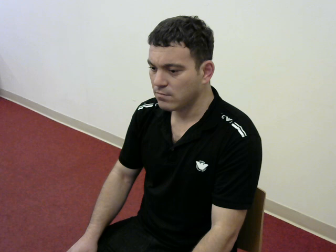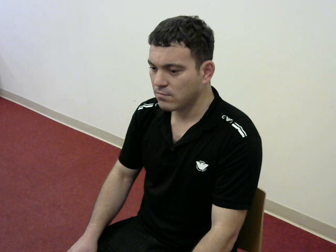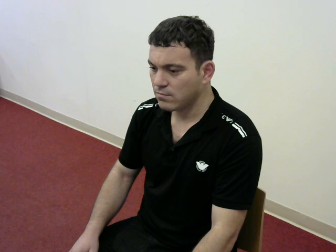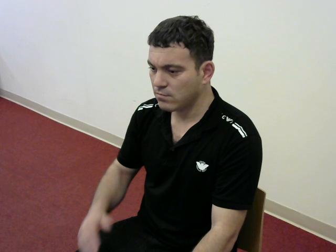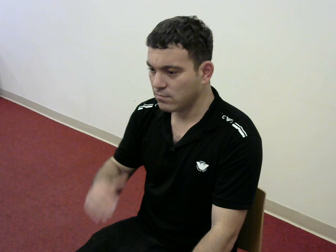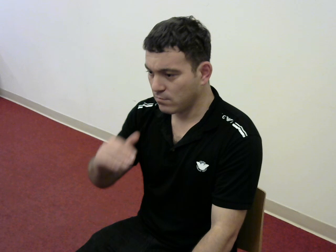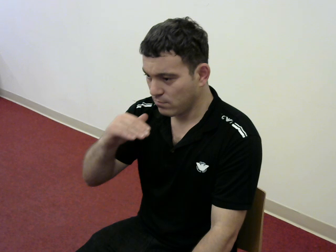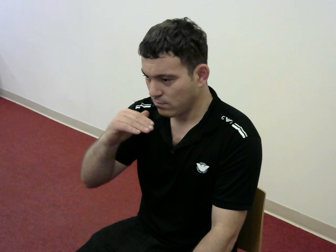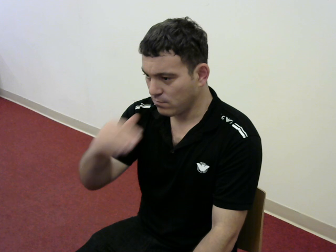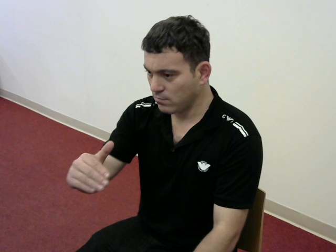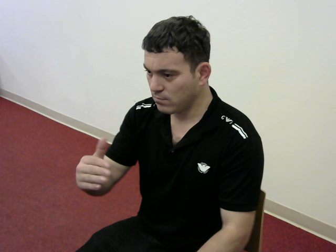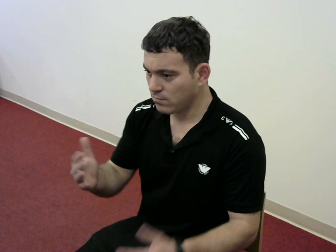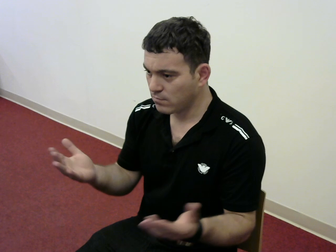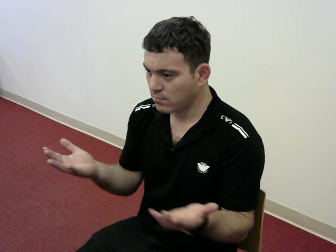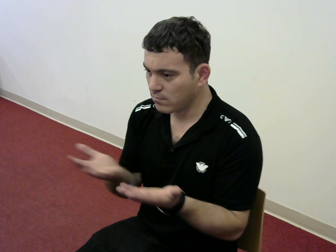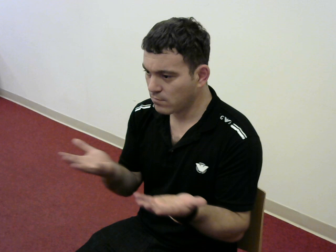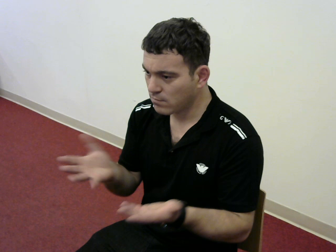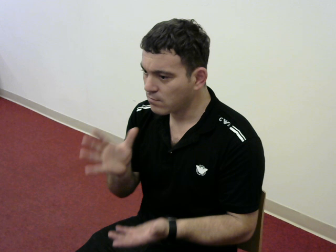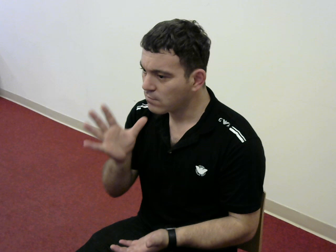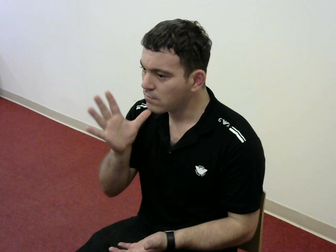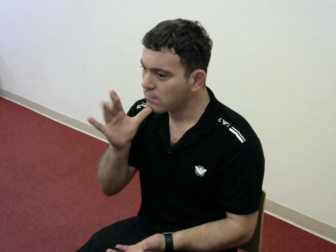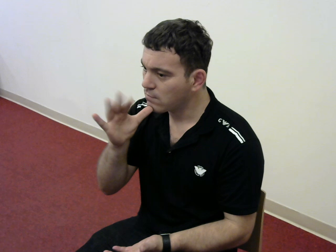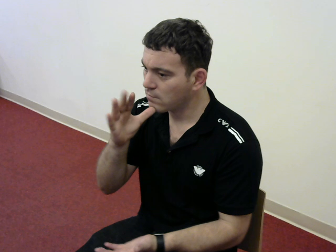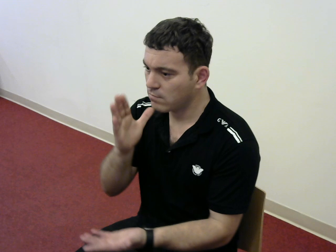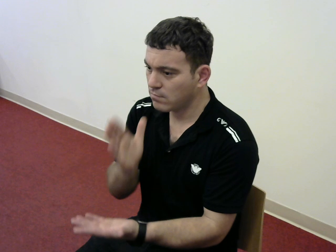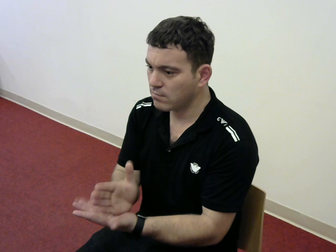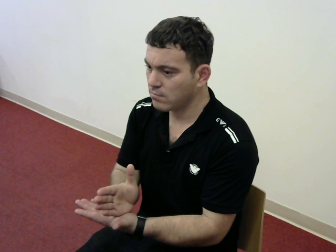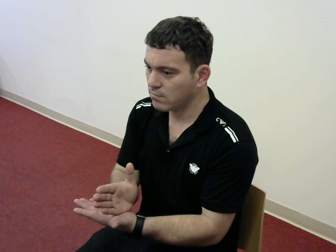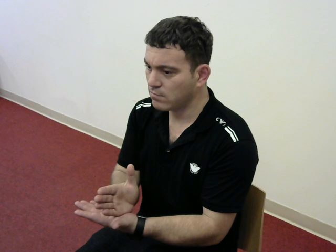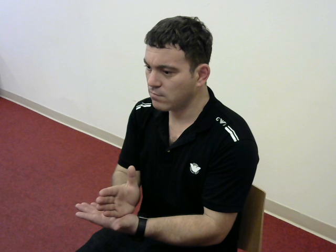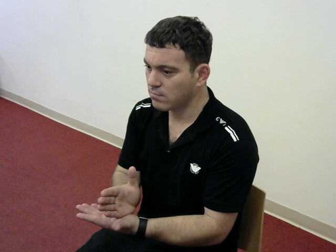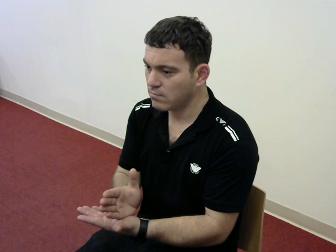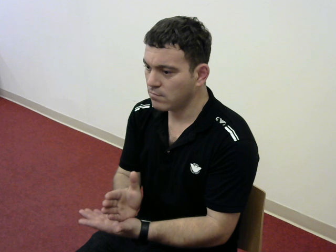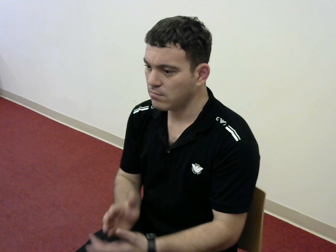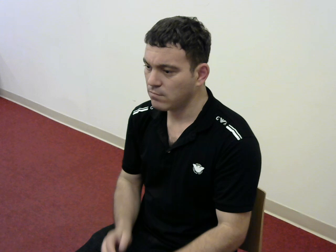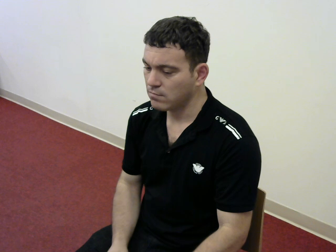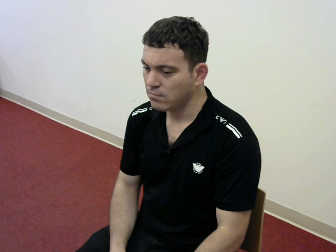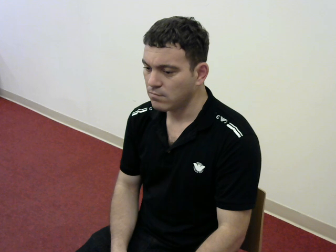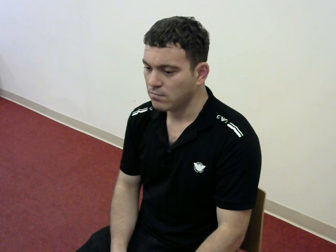Sizin neçə yaşınız var?